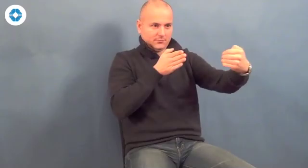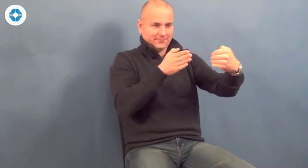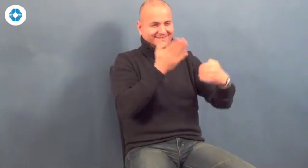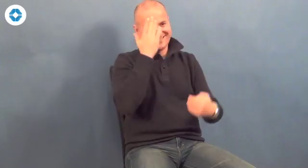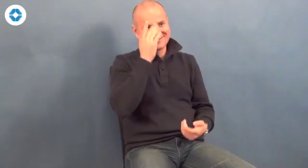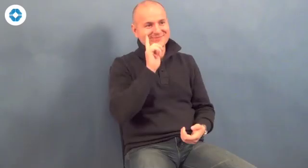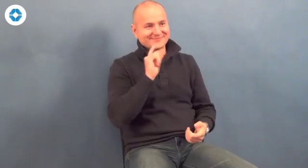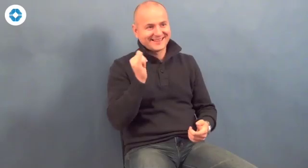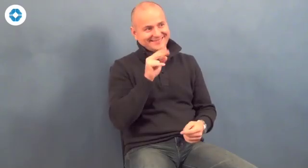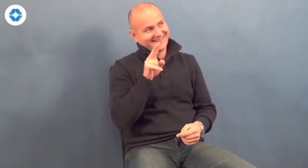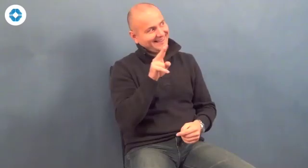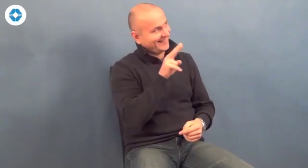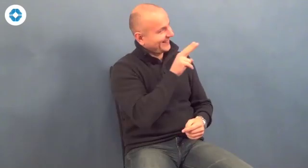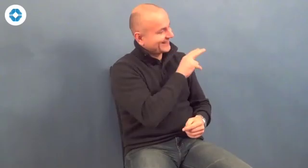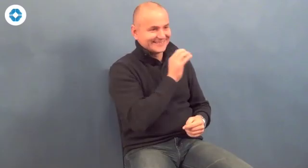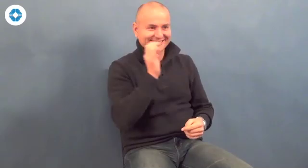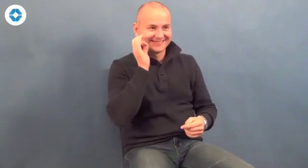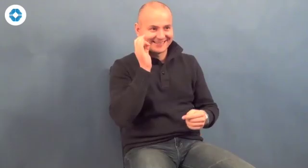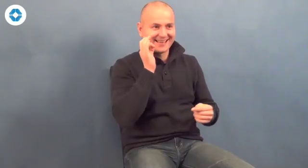Wiadomo, że chłopcy zawsze oglądają się za dziewczynami.